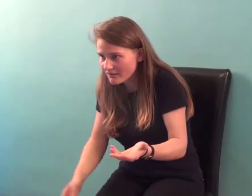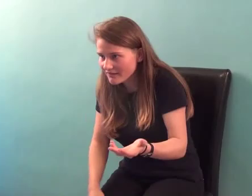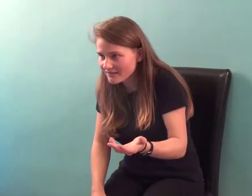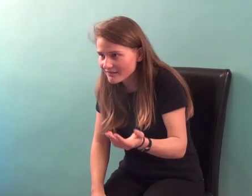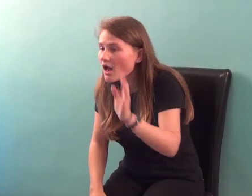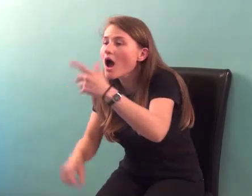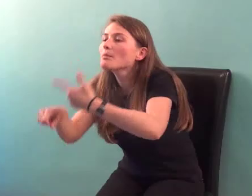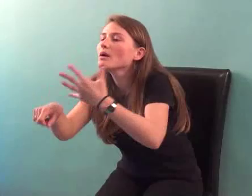Co było umówione na dwudziestego piątego?